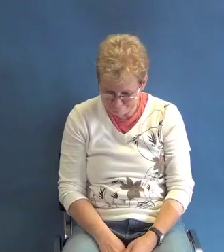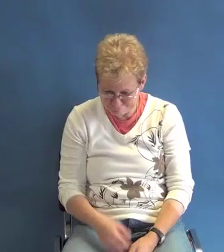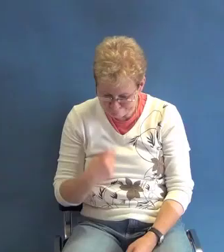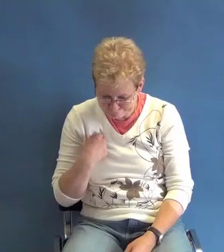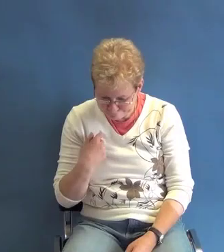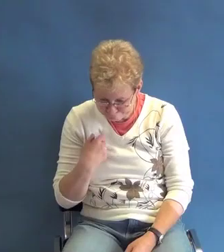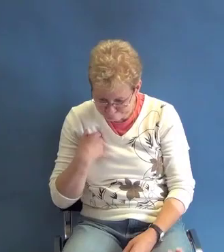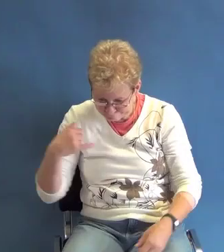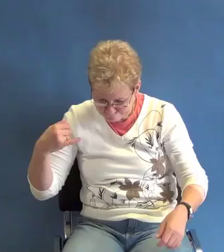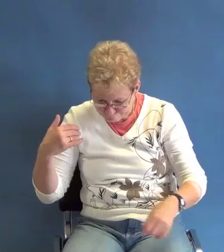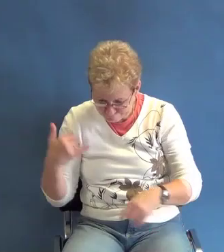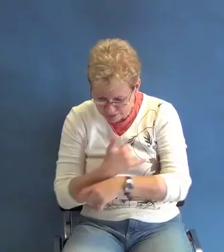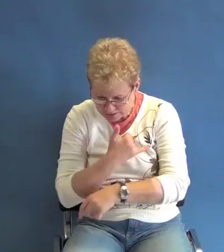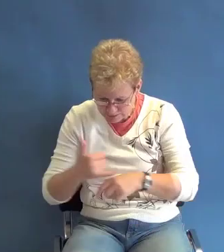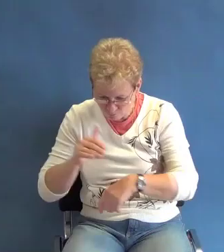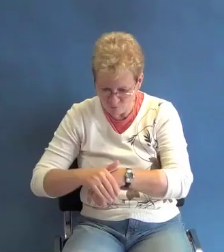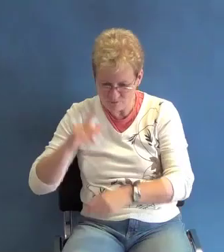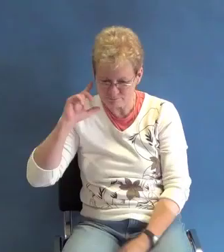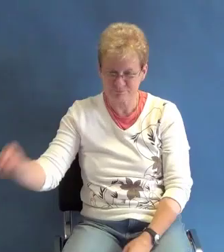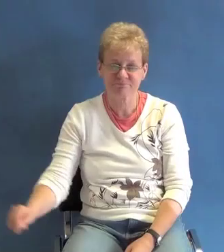Idę na wesele koleżanki.